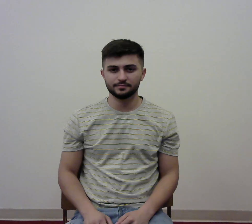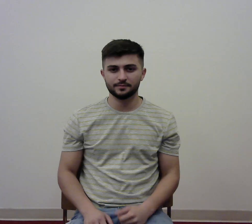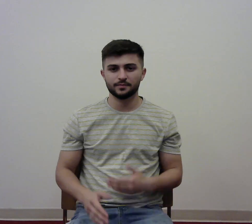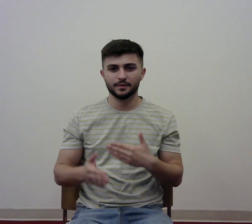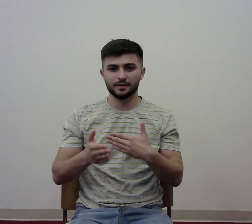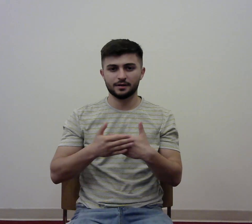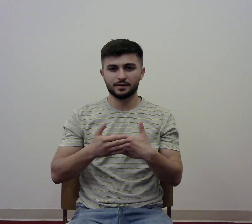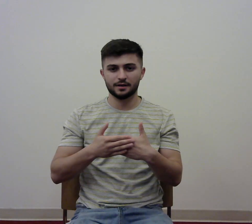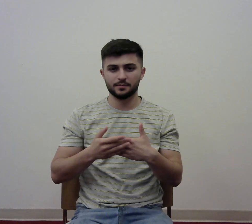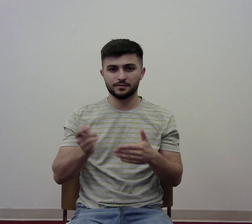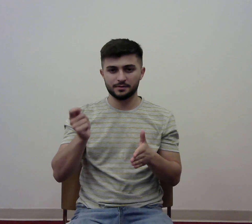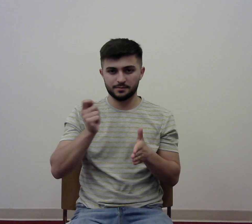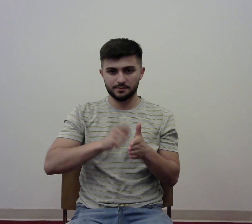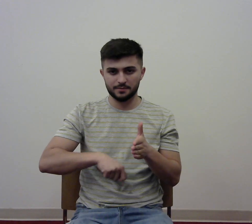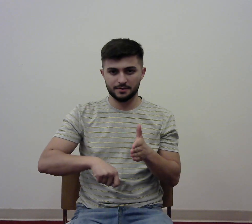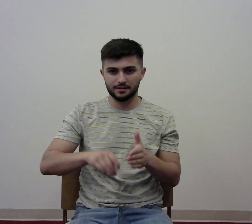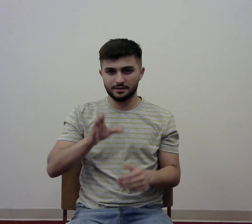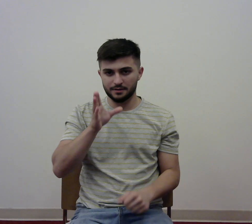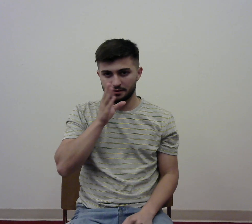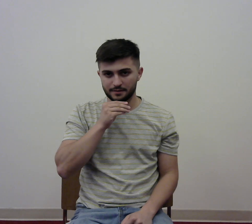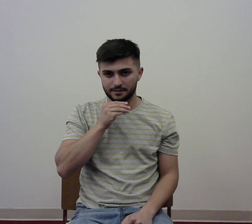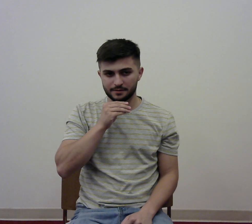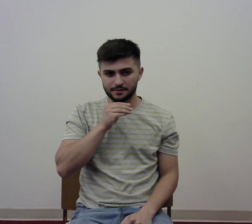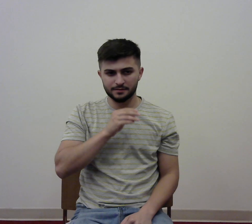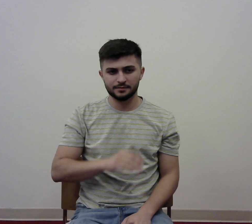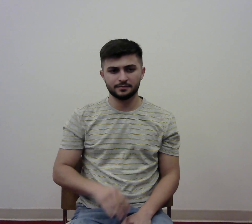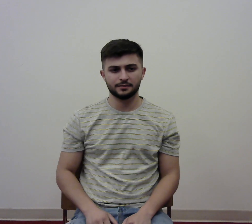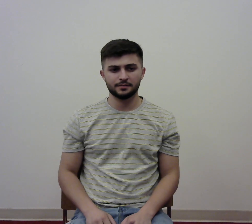Qapını bağlaya bilərsinizmi?